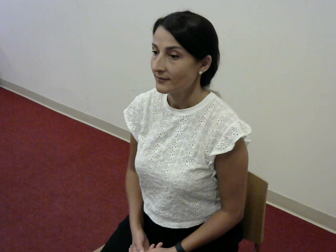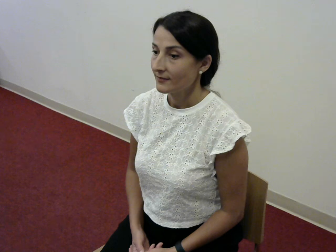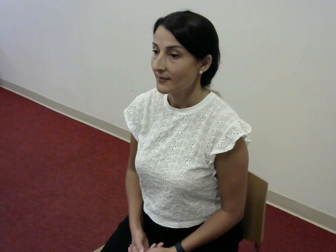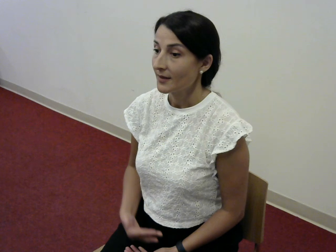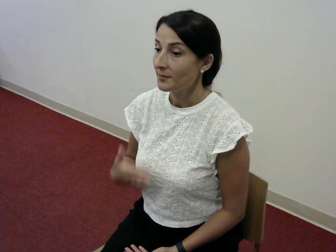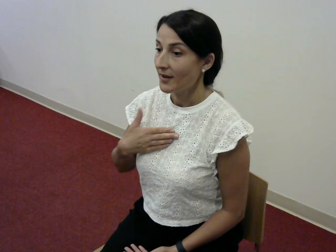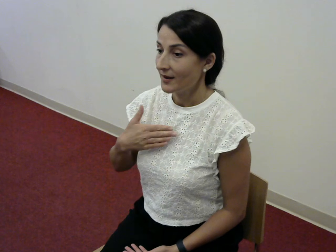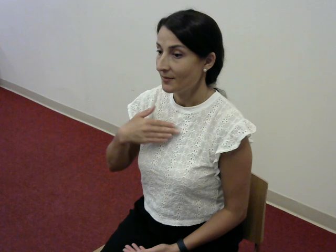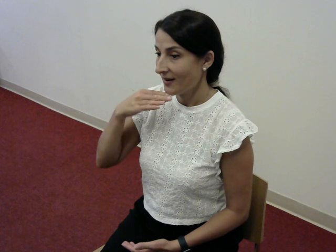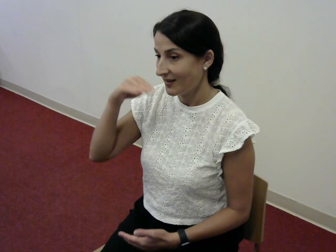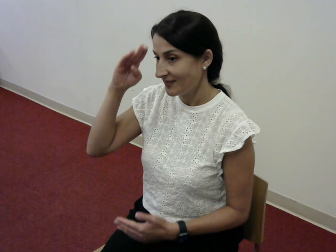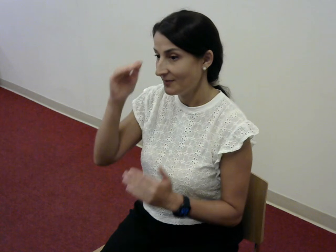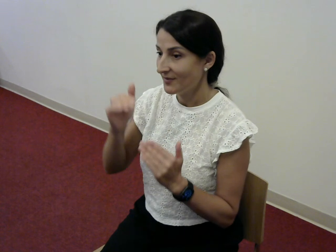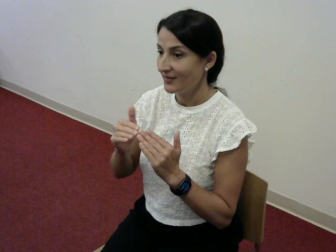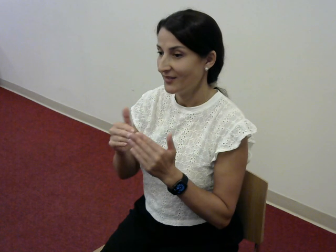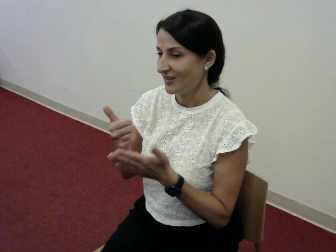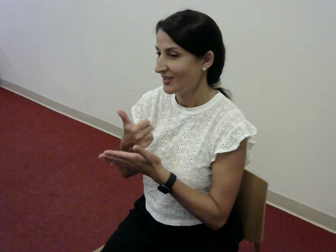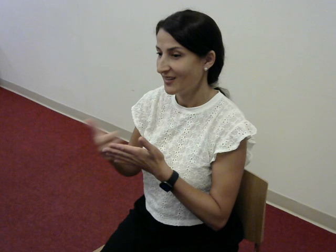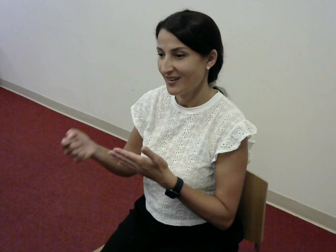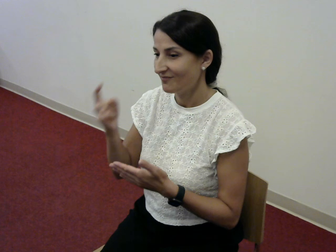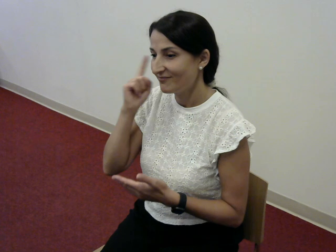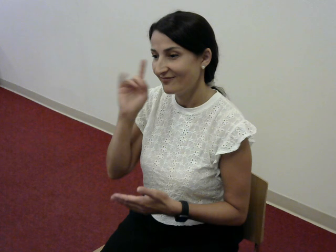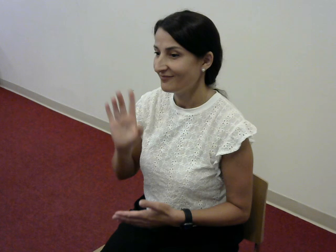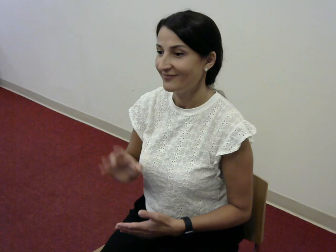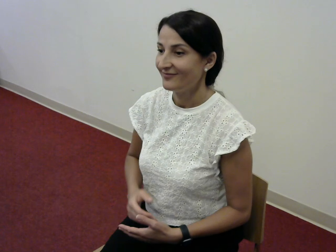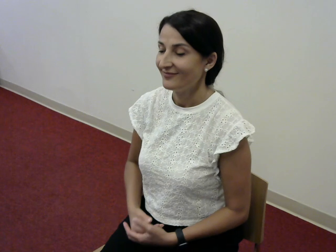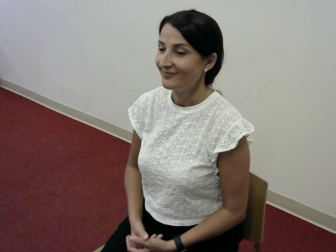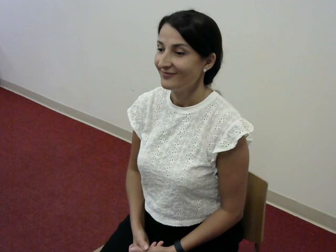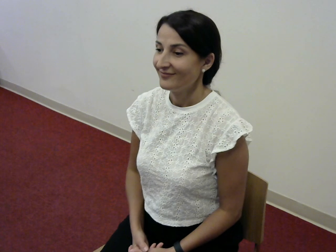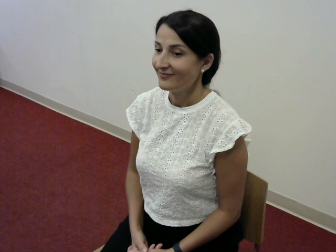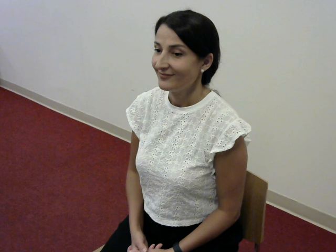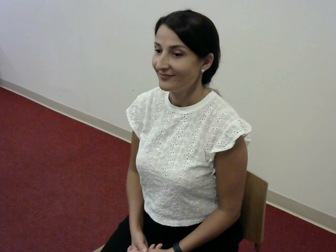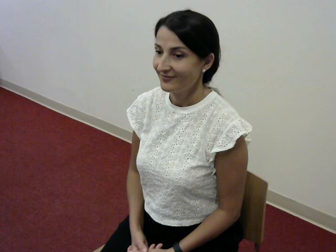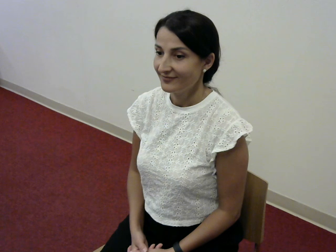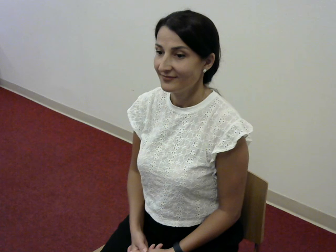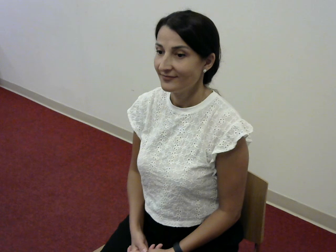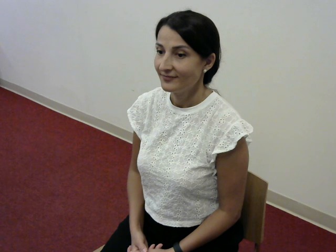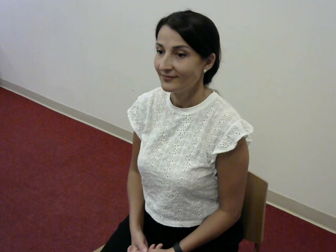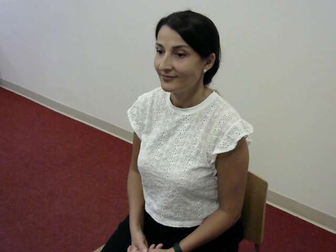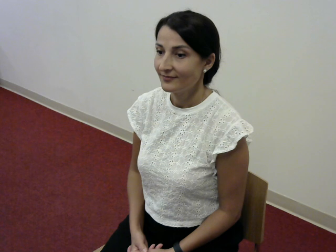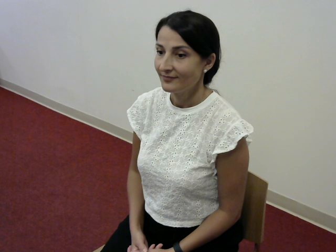Mənim atam evdən çıxa bilmir